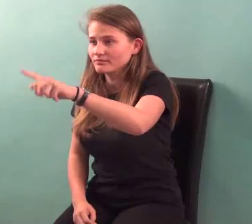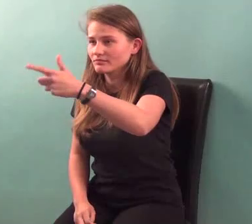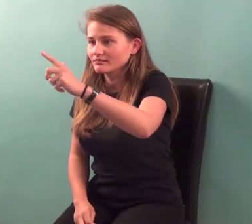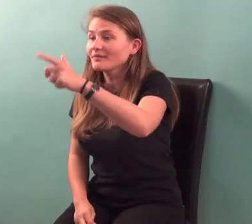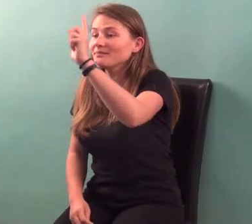Druga.